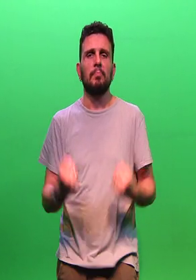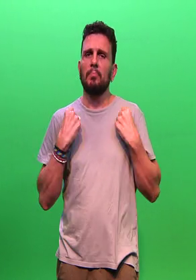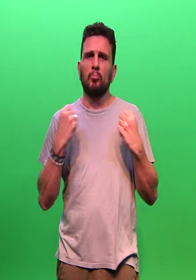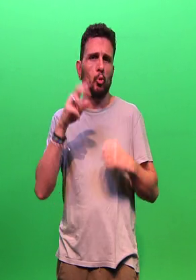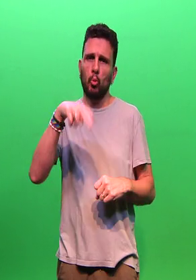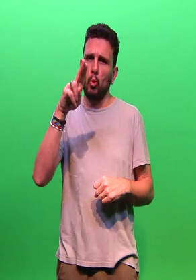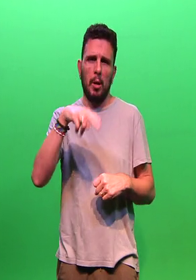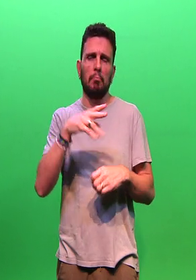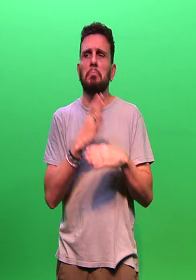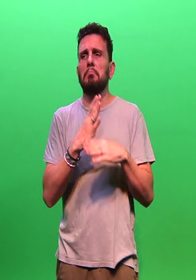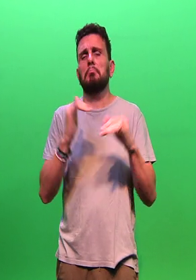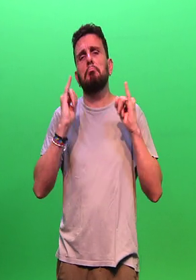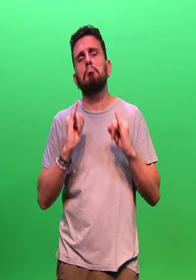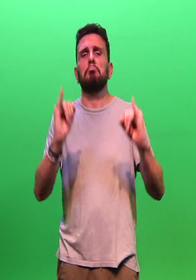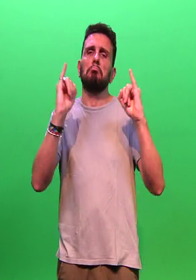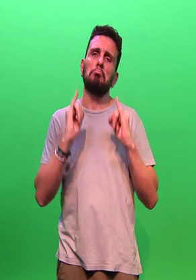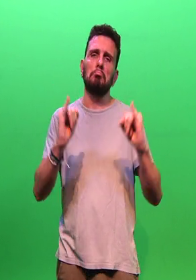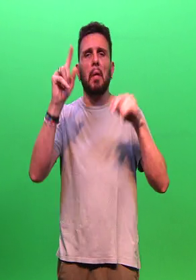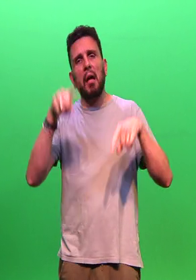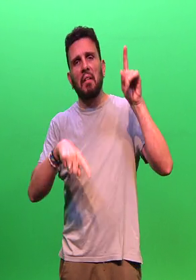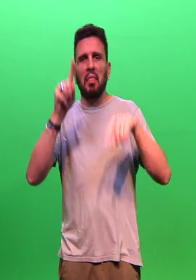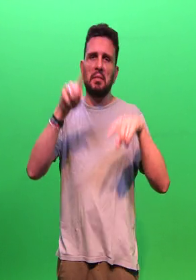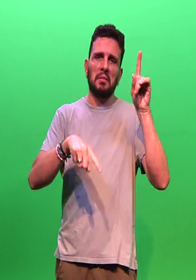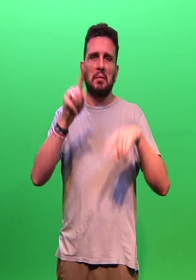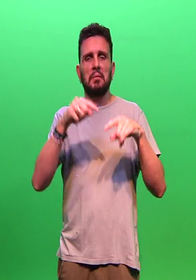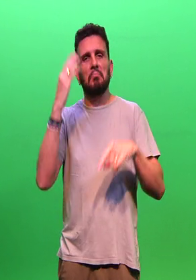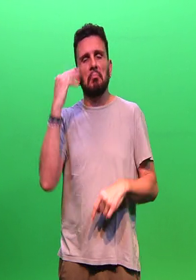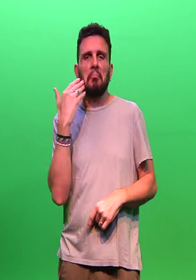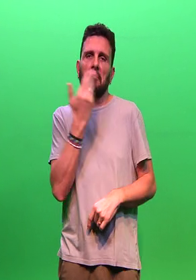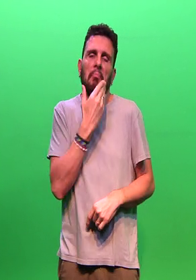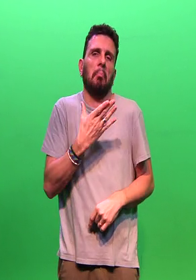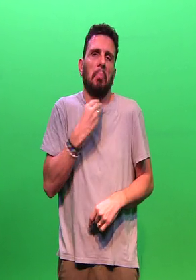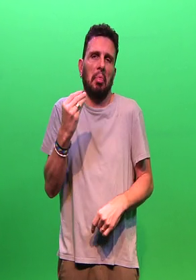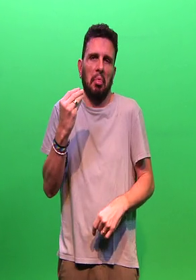No faig mai gimnàs, sempre passejo al matí o a la tarda, depèn del que em vingui de gust.